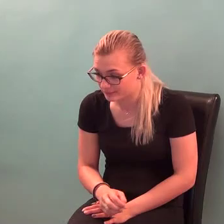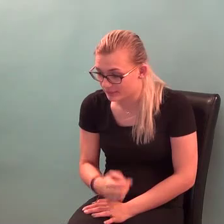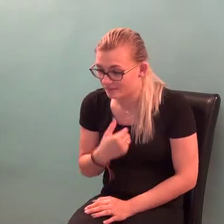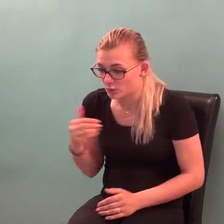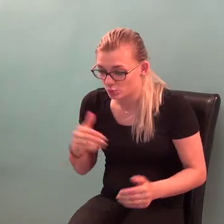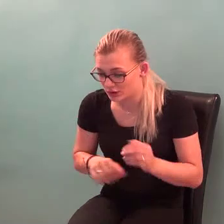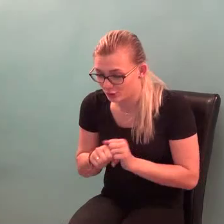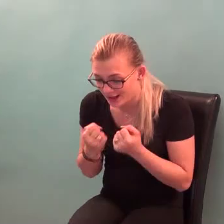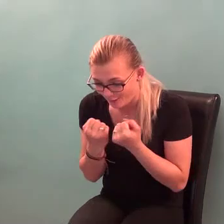Jadę w góry, do Krakowa.